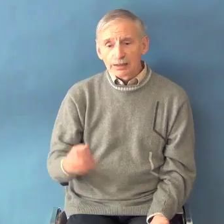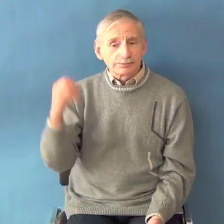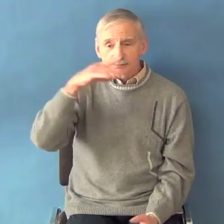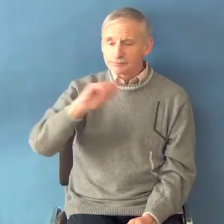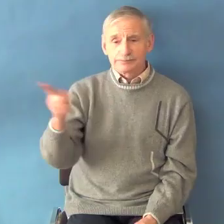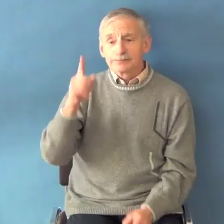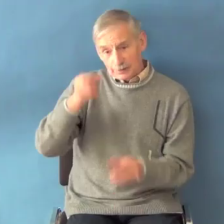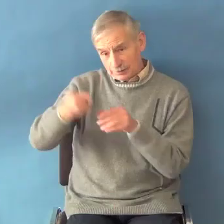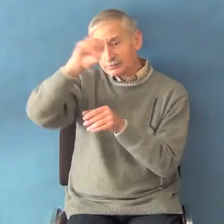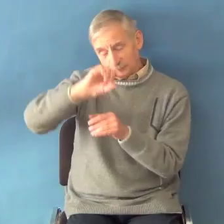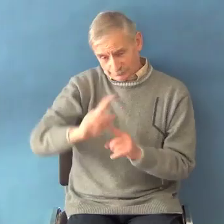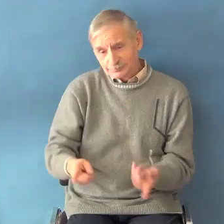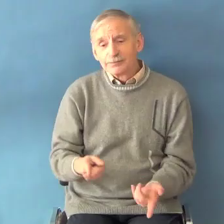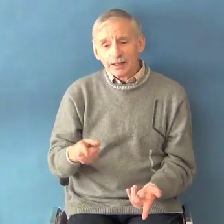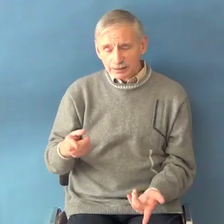Prysznic - nie wolno.